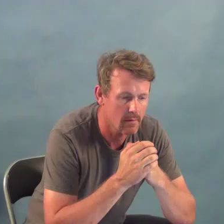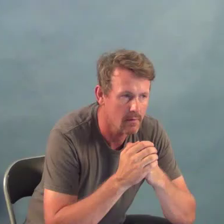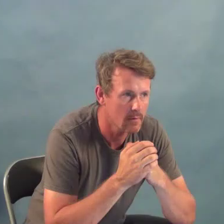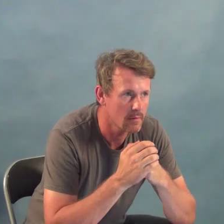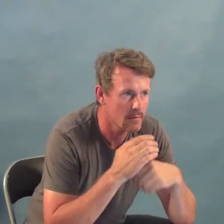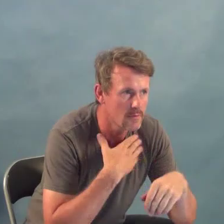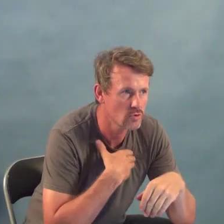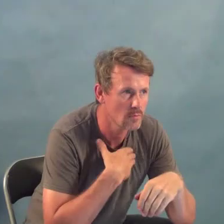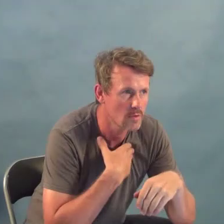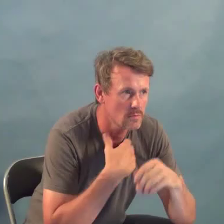Sobota, szóstego?